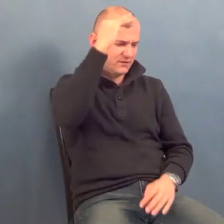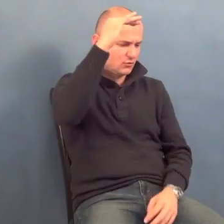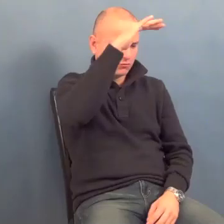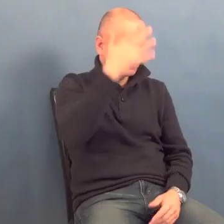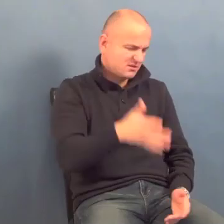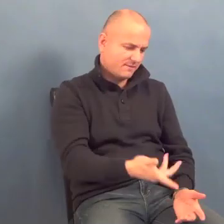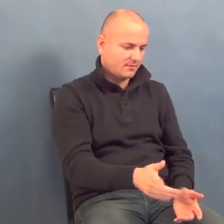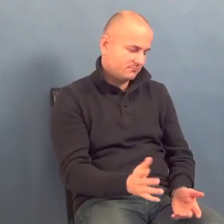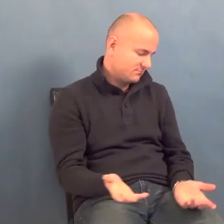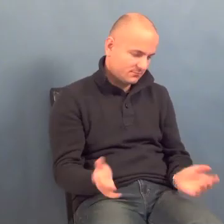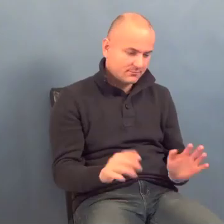Z czegoś wysokiego.